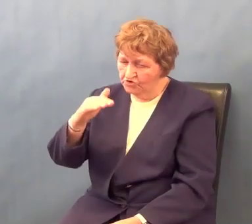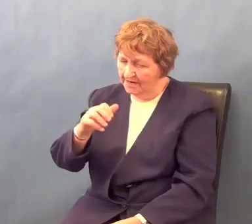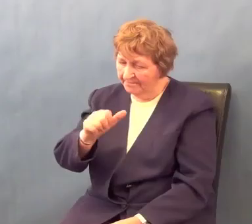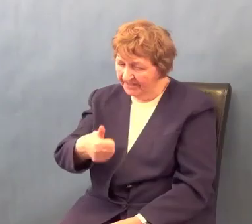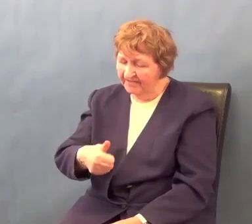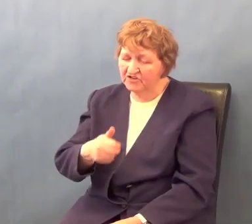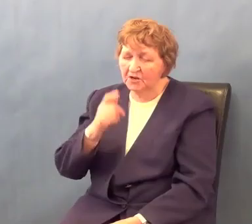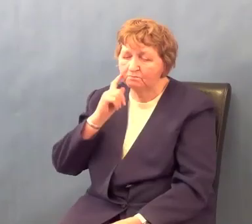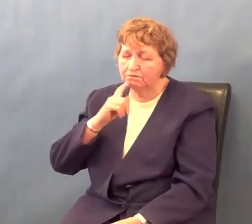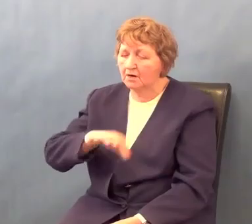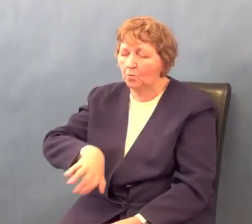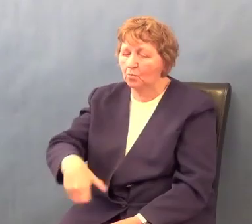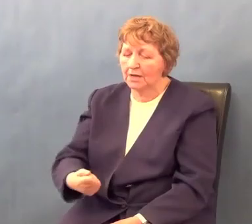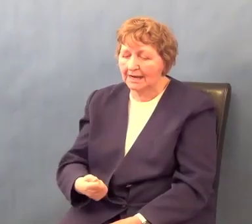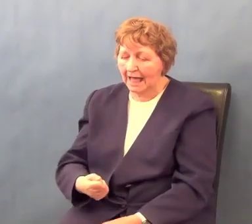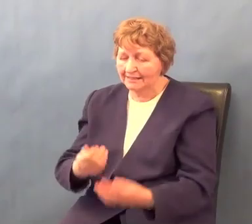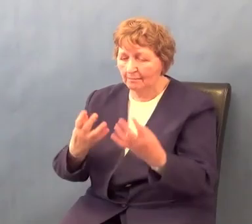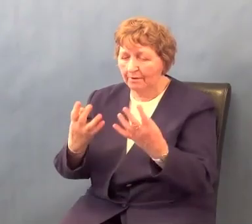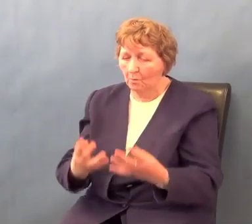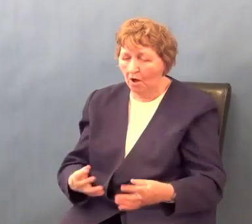Pierwszy chłopiec ukradł kawałek płotu.